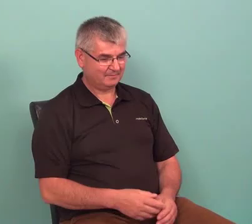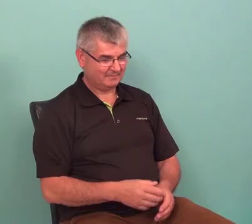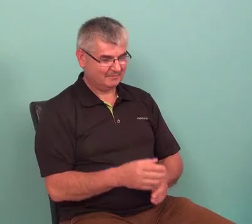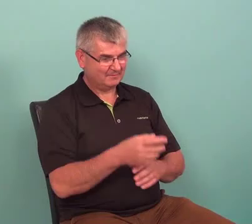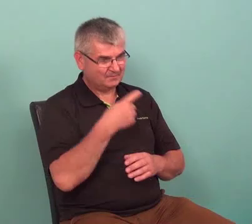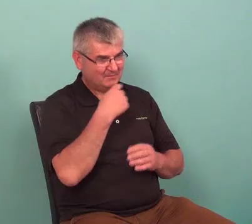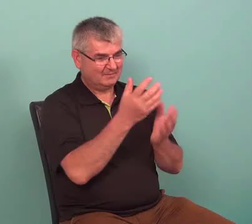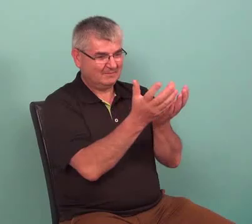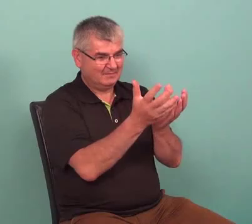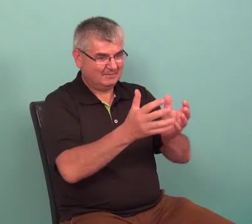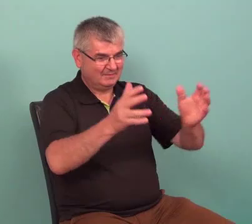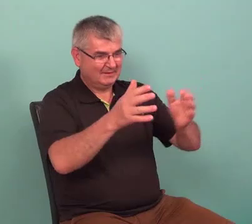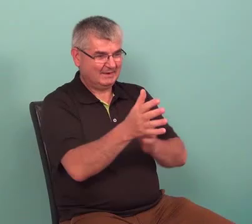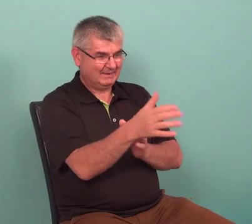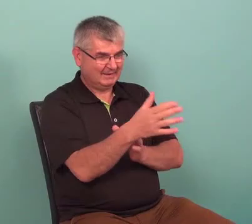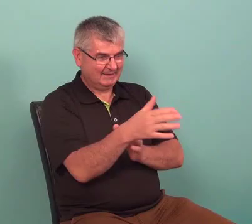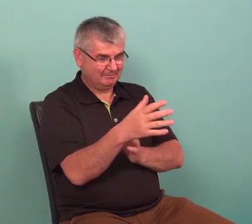Małe akwarium z rybą w środku.